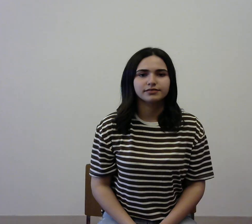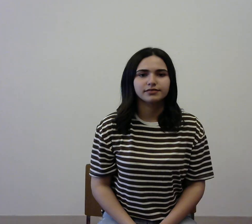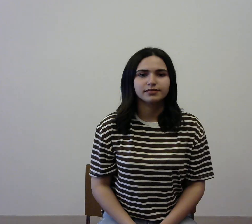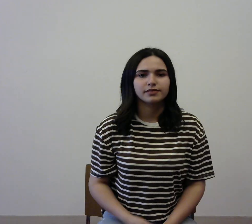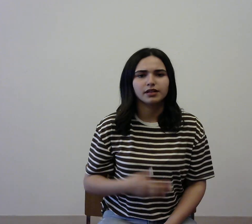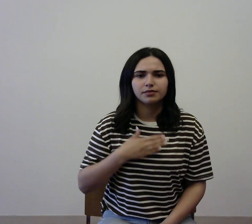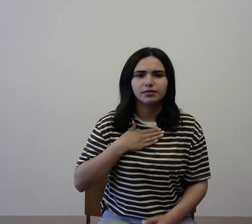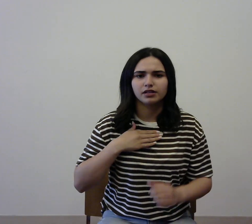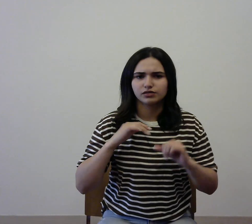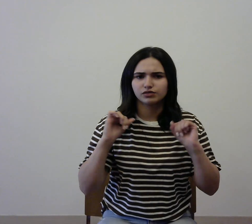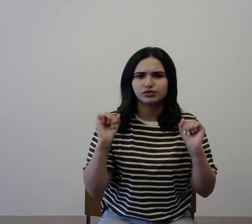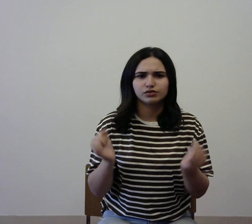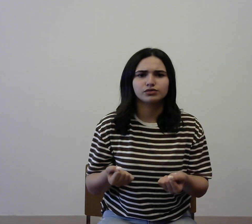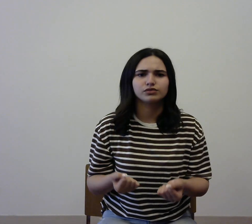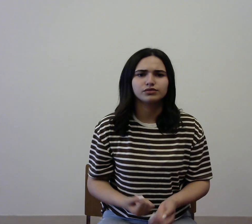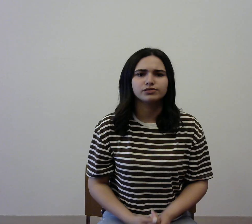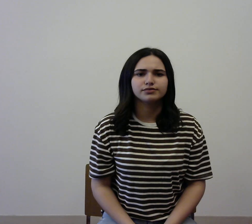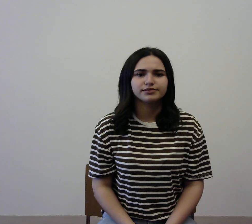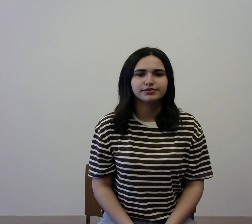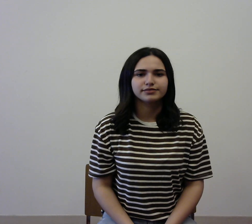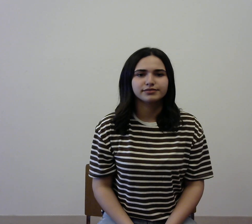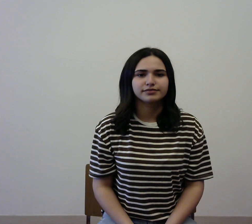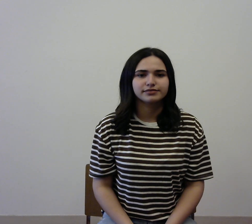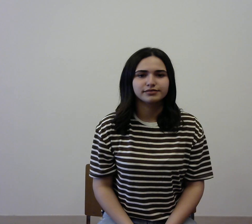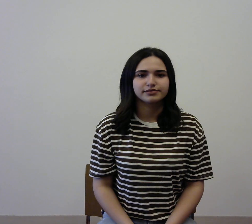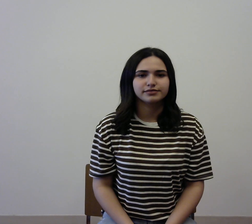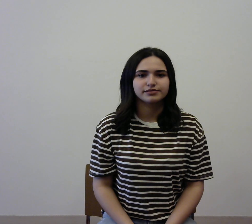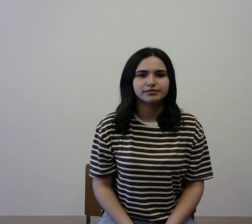Mənə soyuqdur